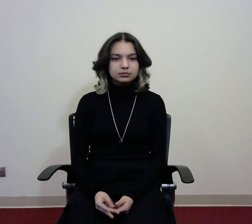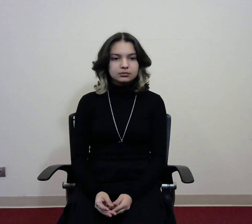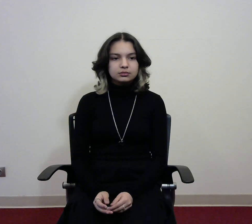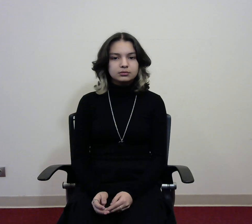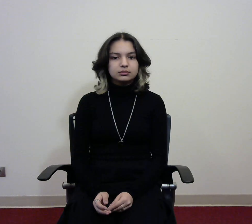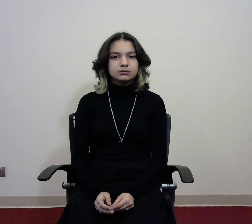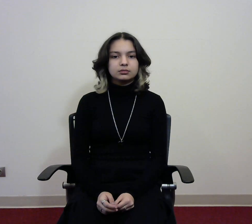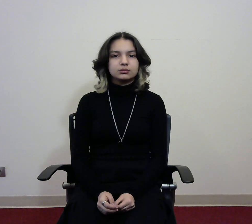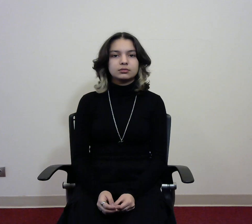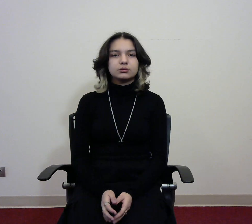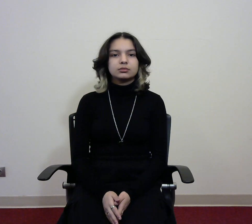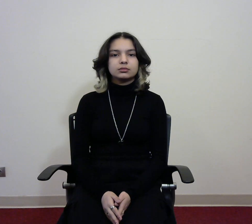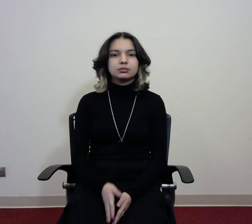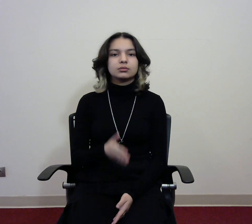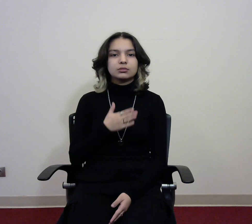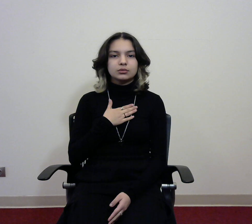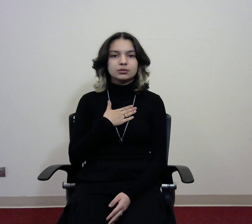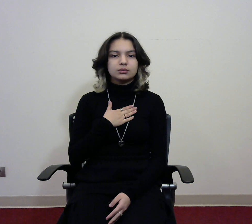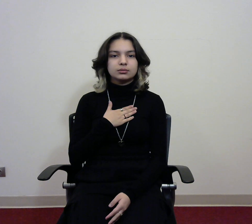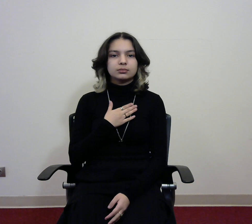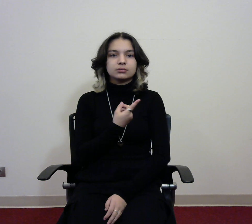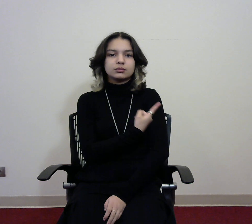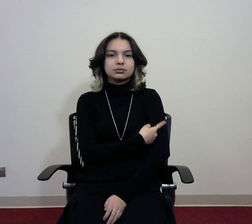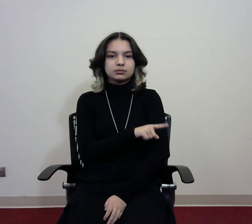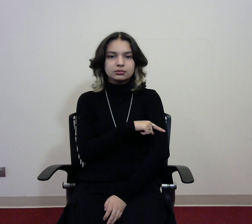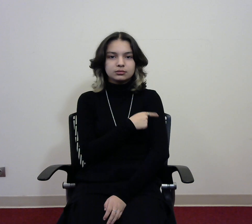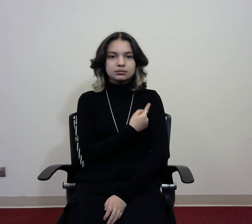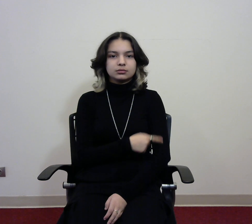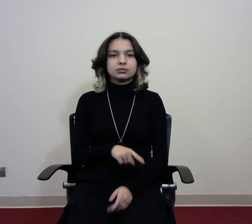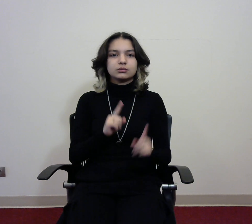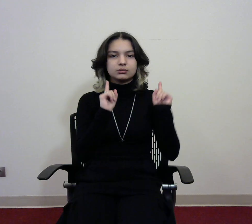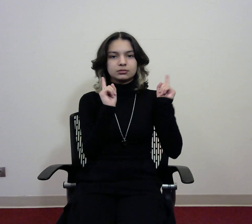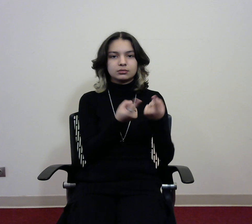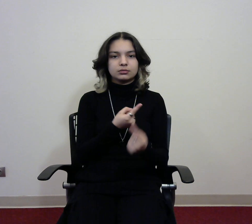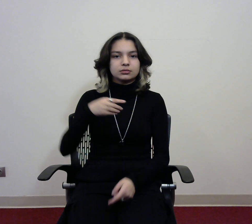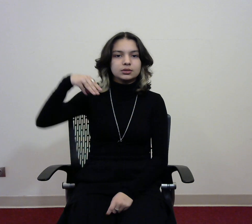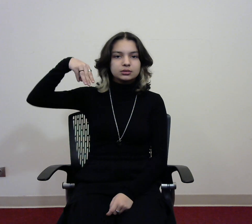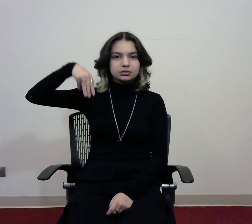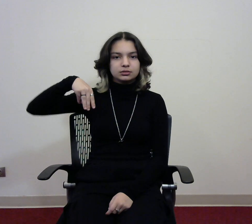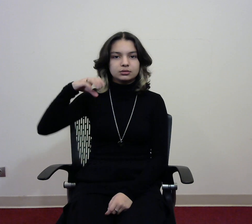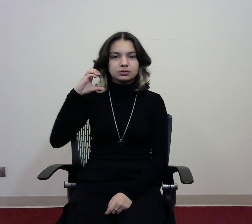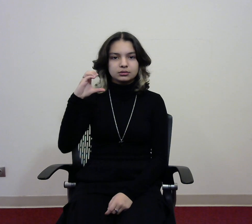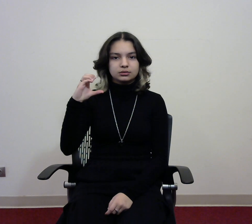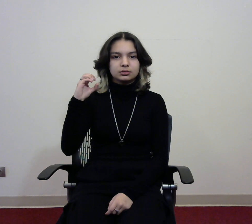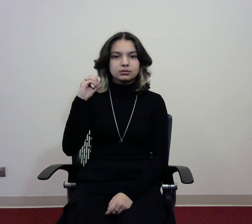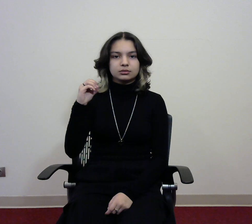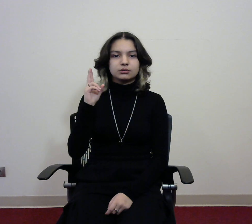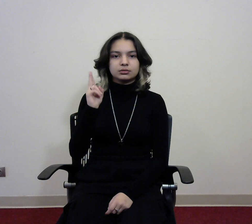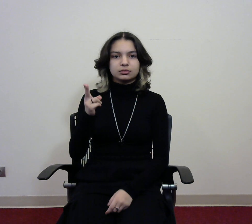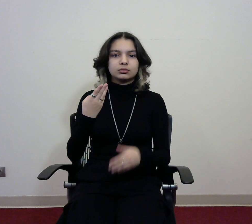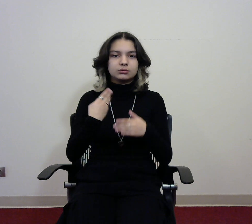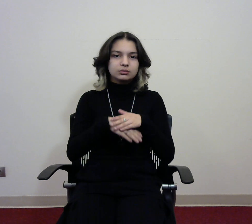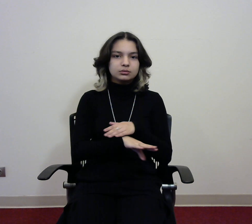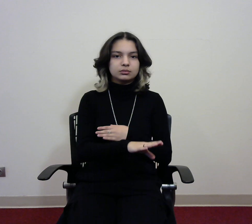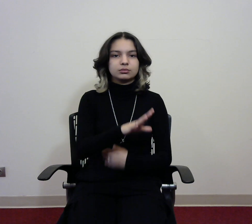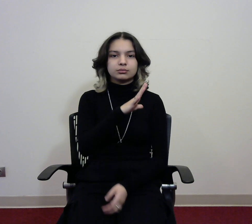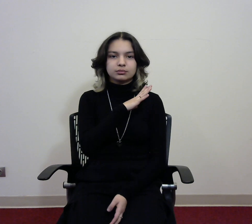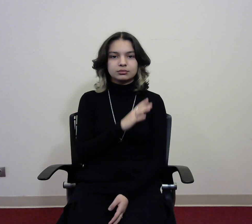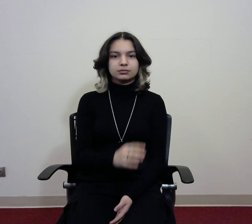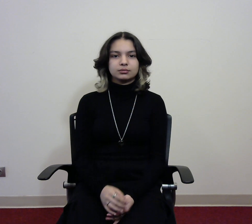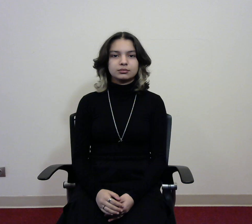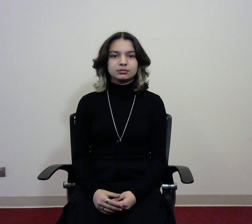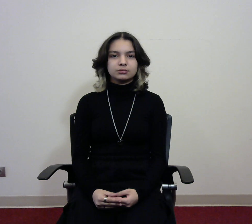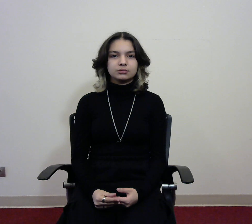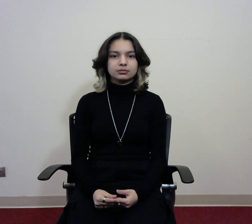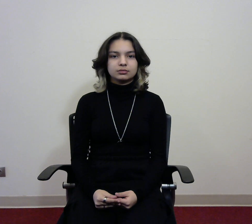Mən poliklinikaya (TSEK-ə) getmişəm